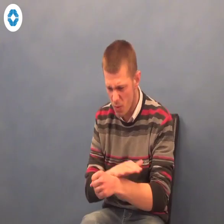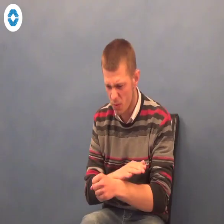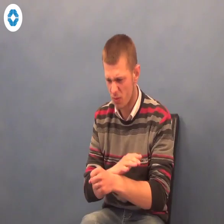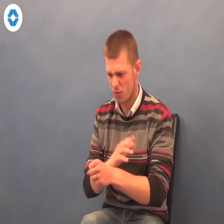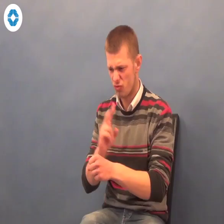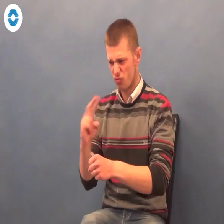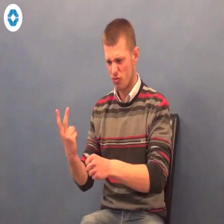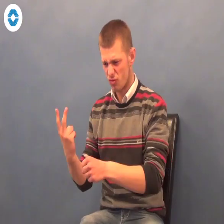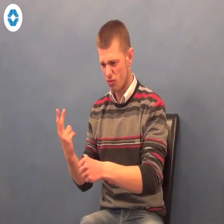A jeszcze jeden?